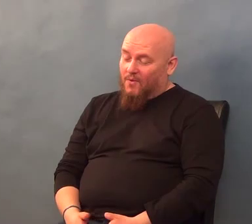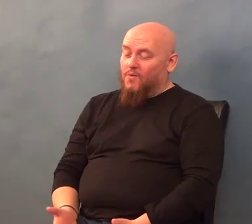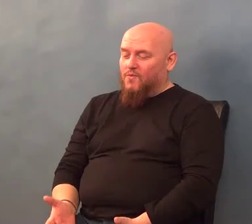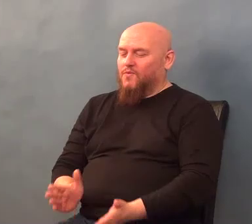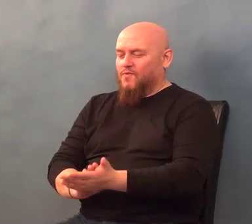Brawo.